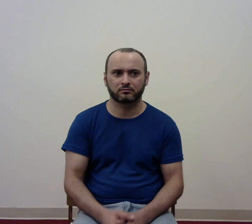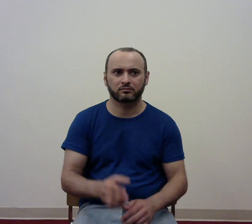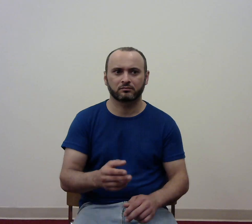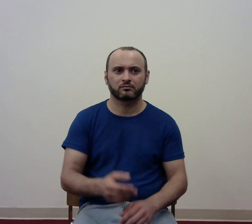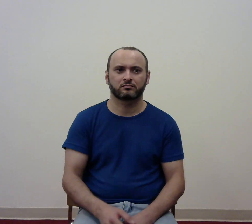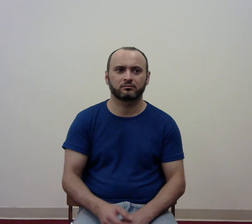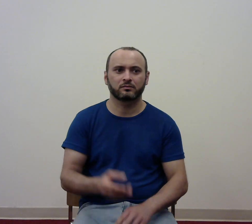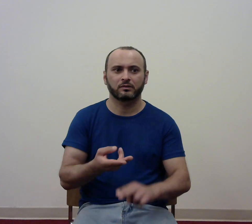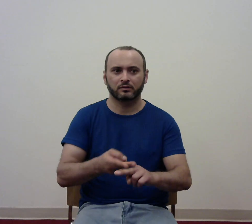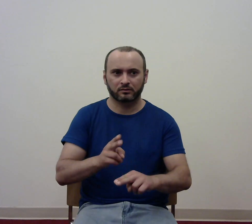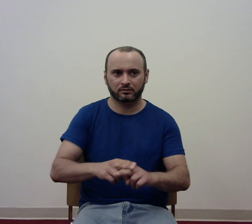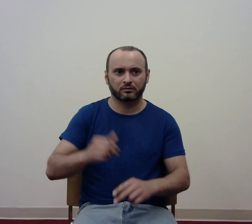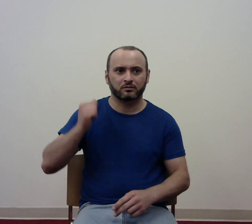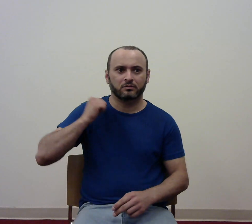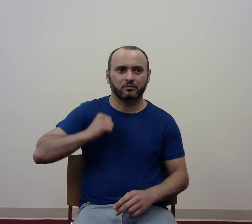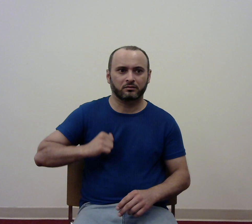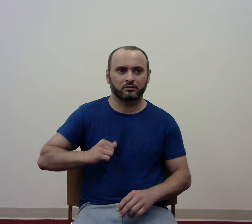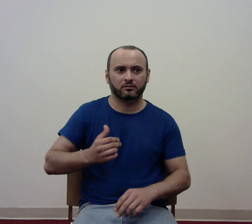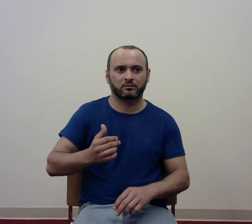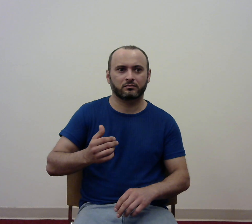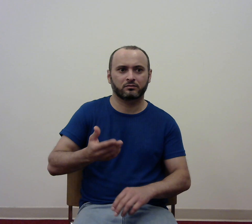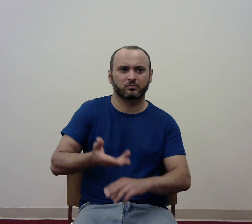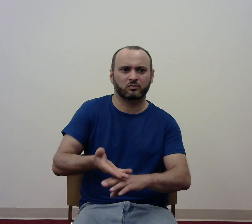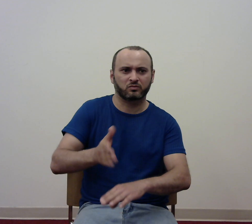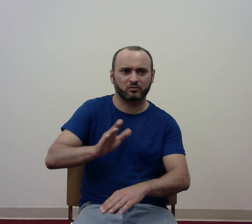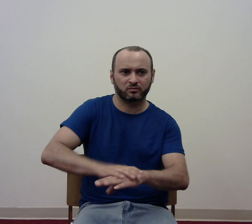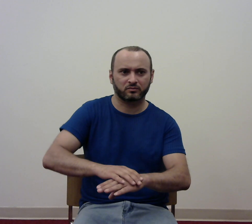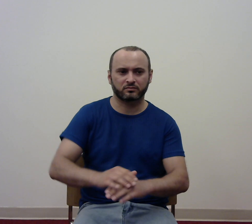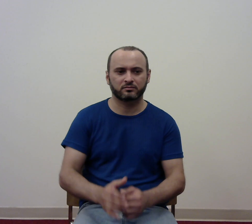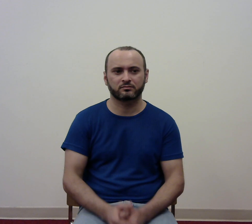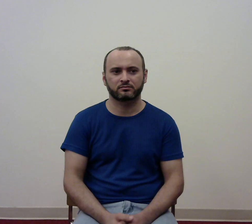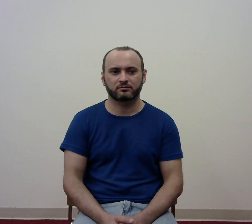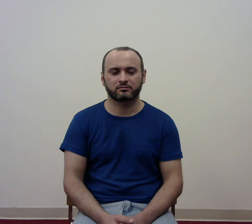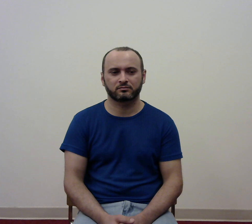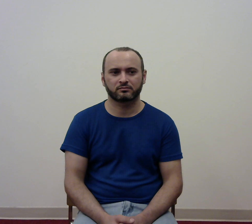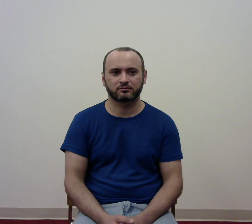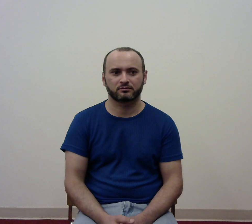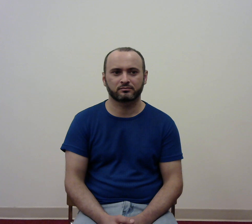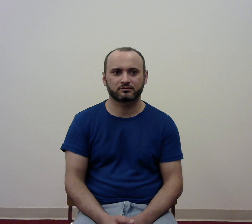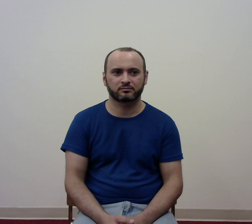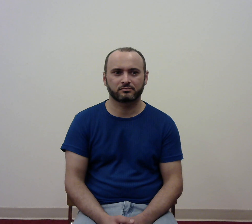Bu çanta ağırdır